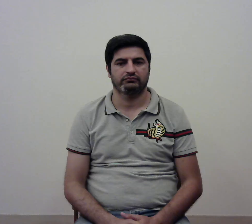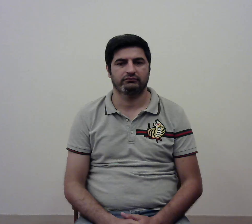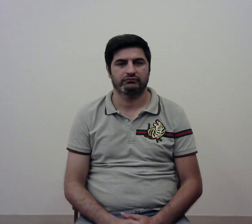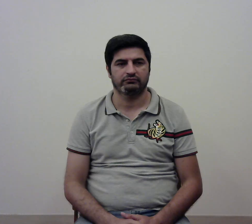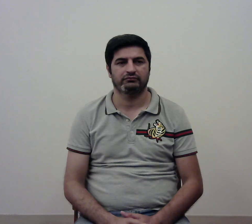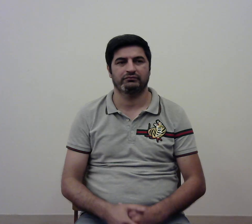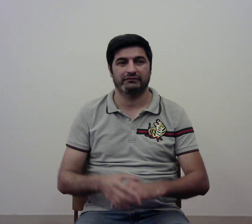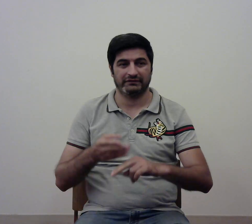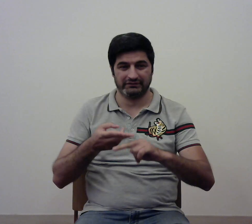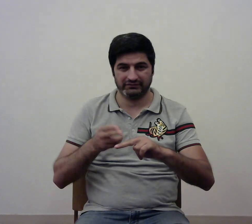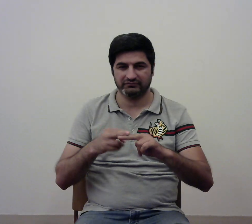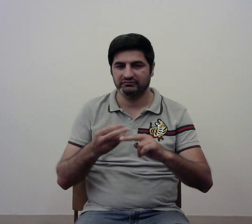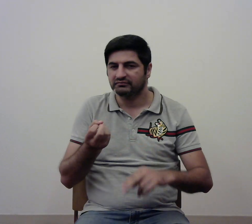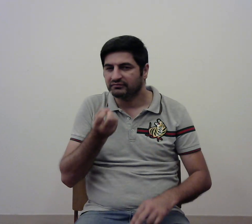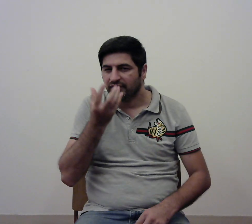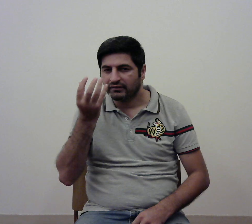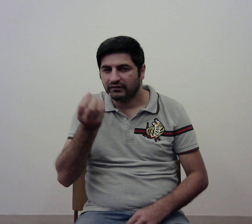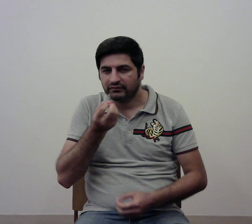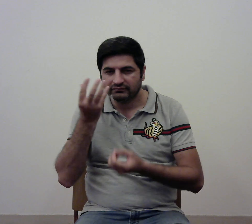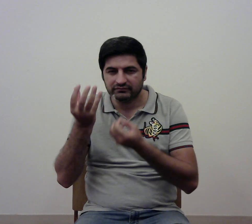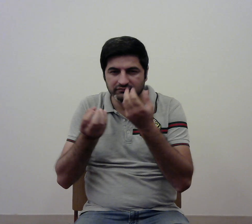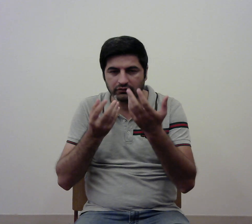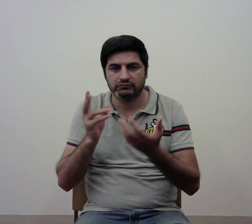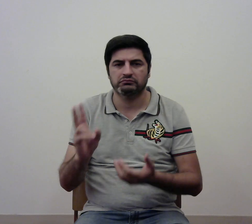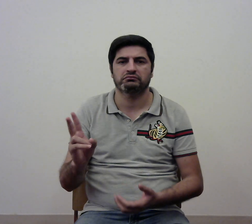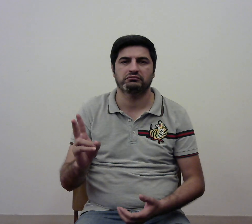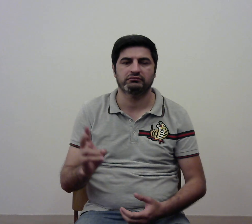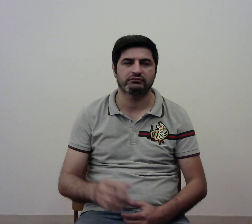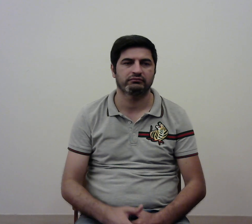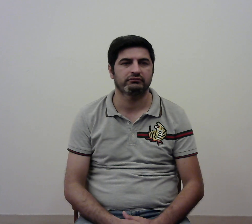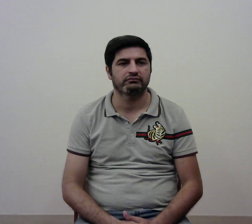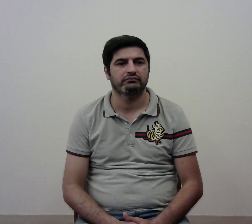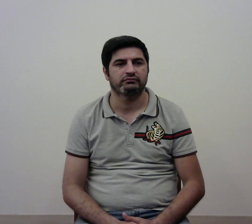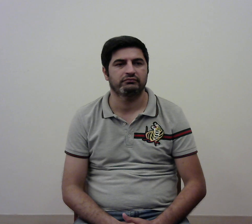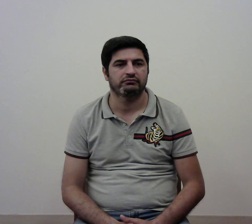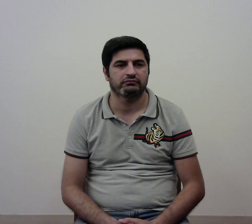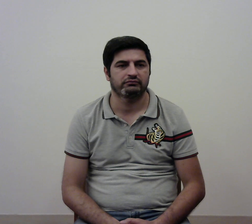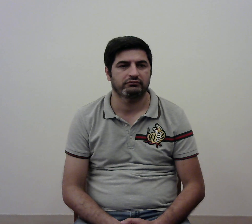Bu çiçəklər kimindir?